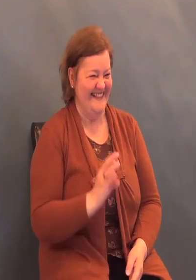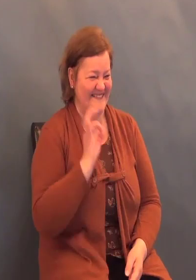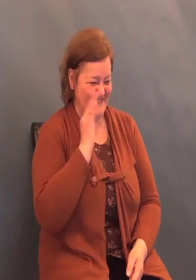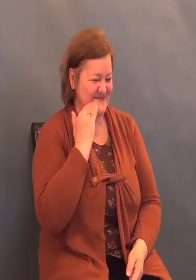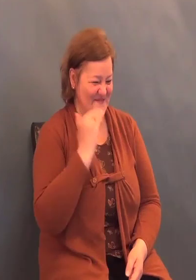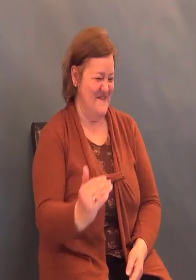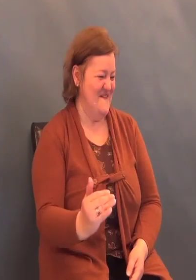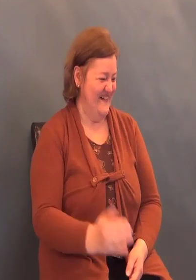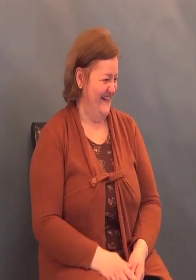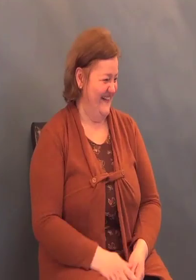Dobrze, dziękuję.